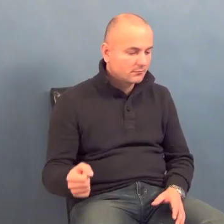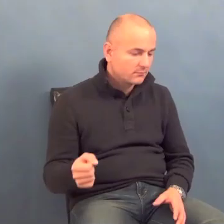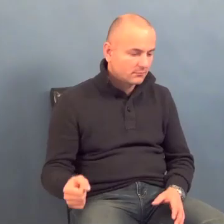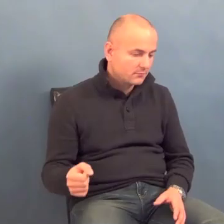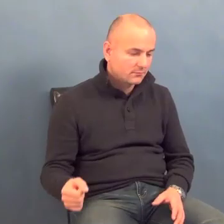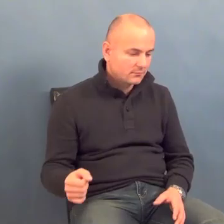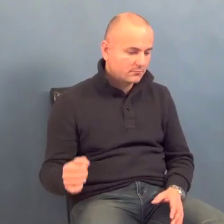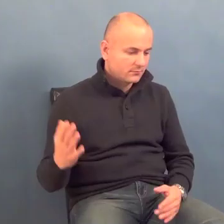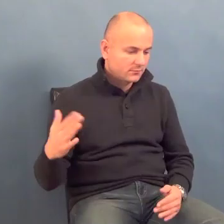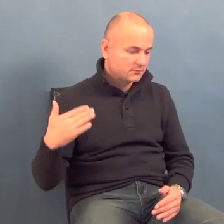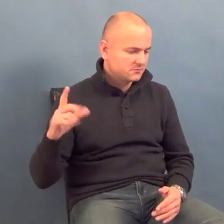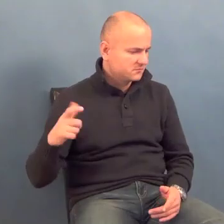Wajcha.